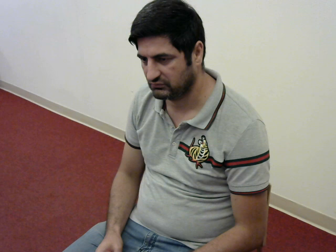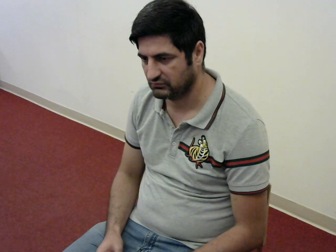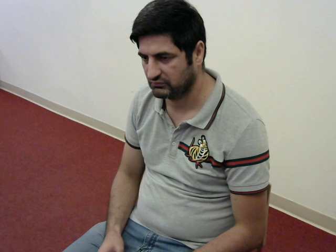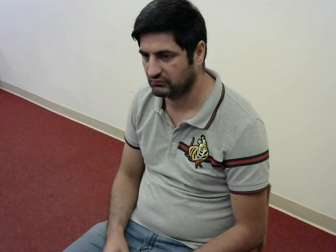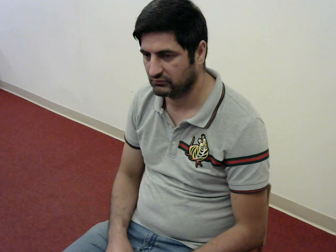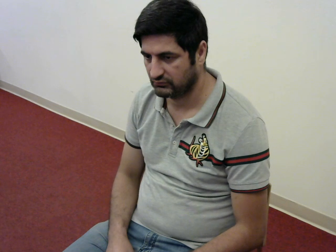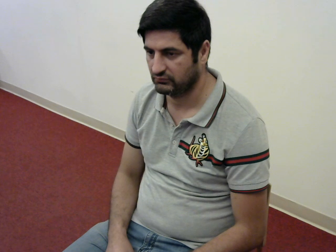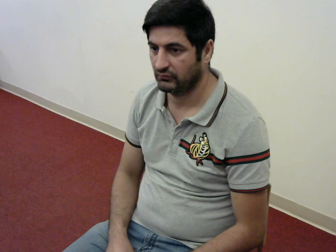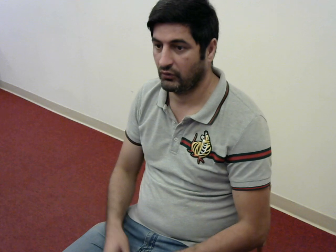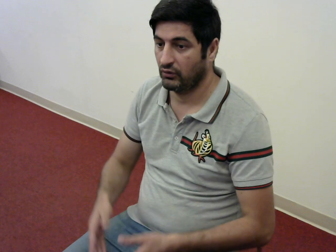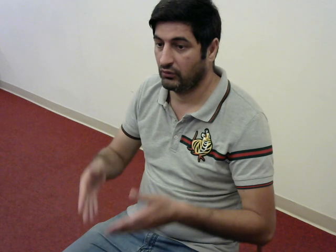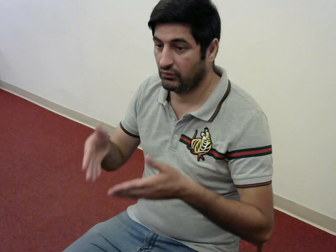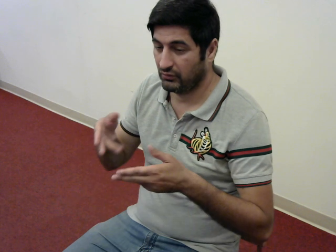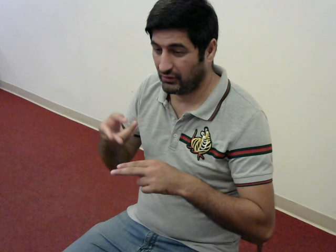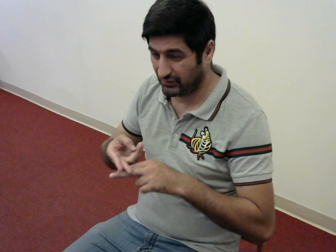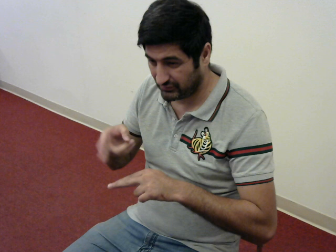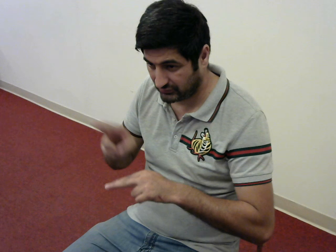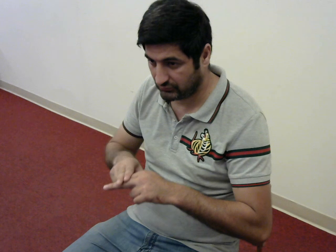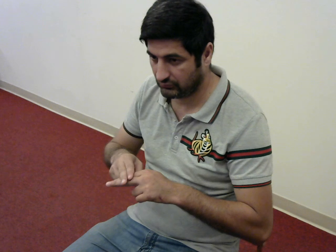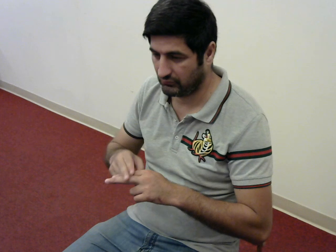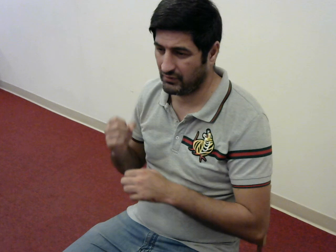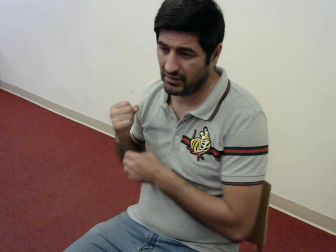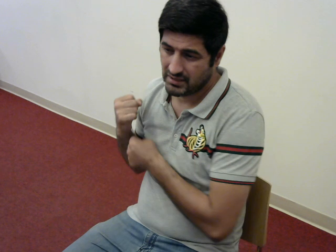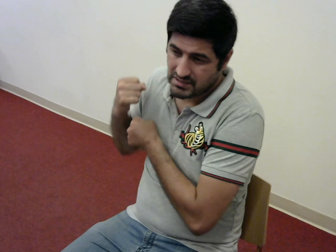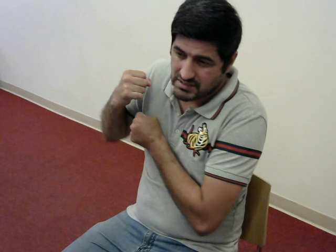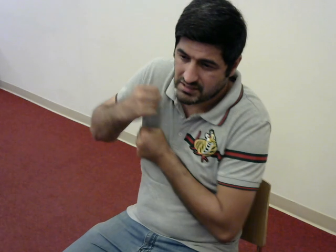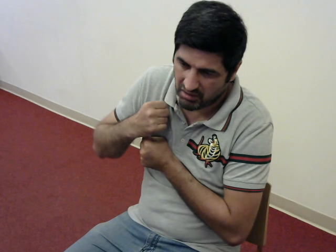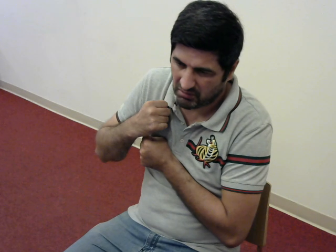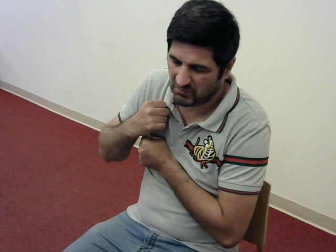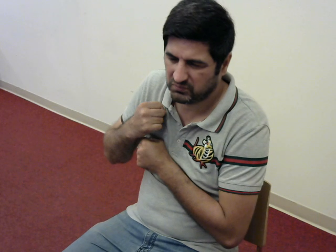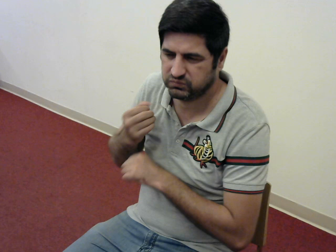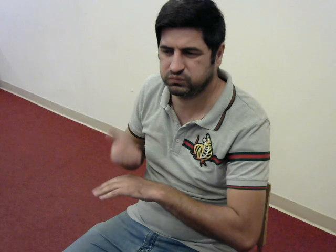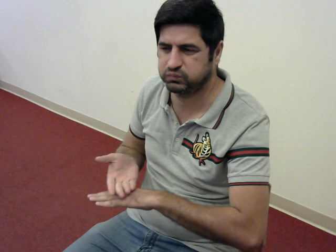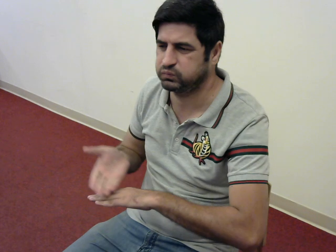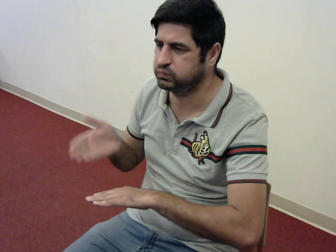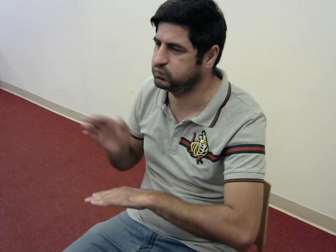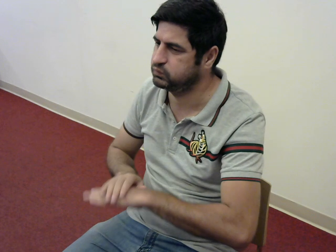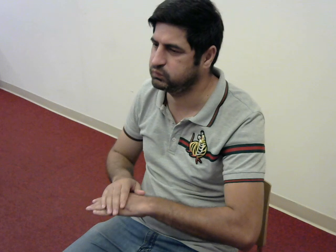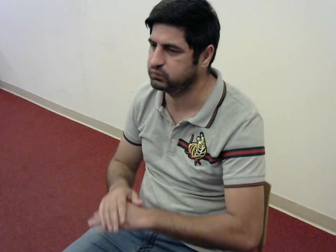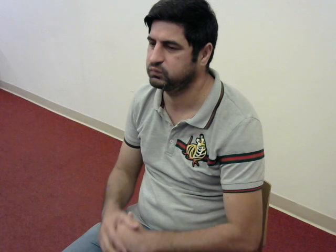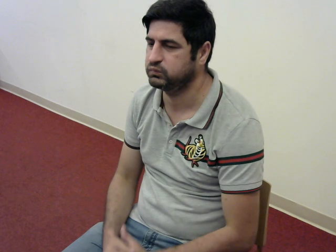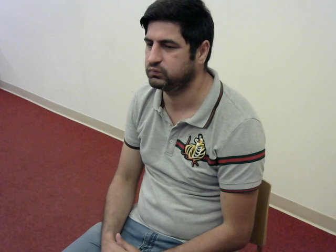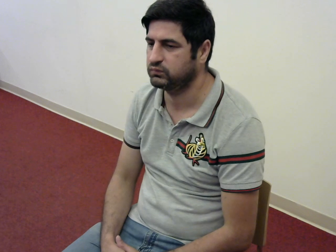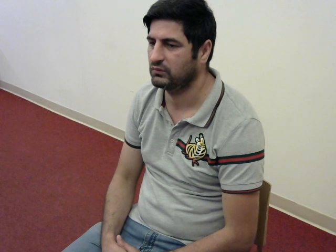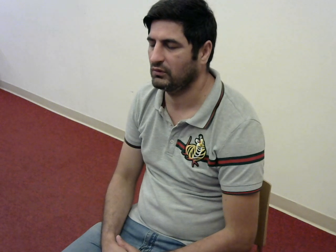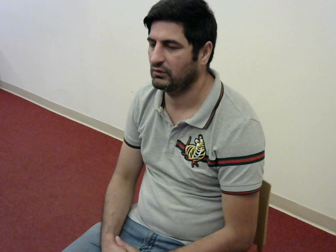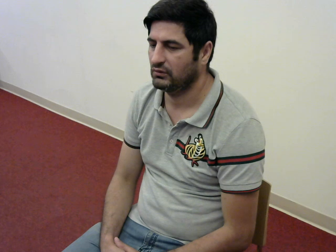Bu çanta ağırdır